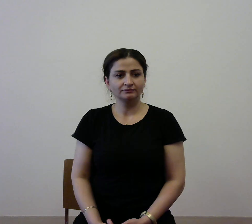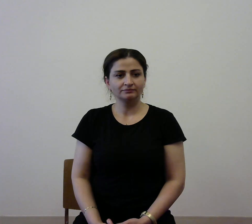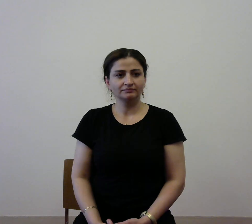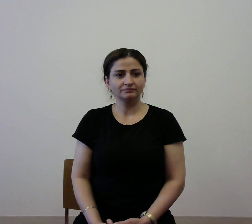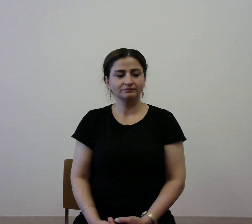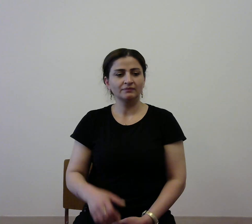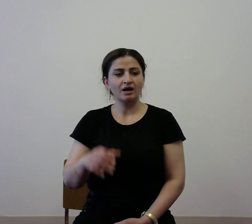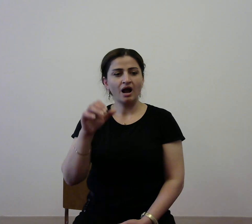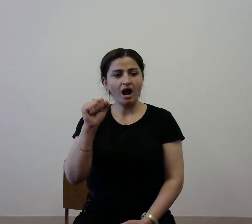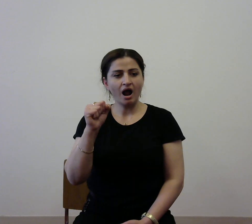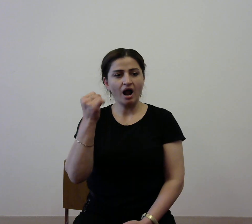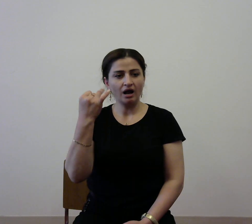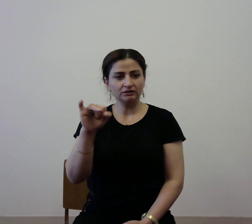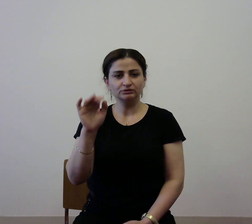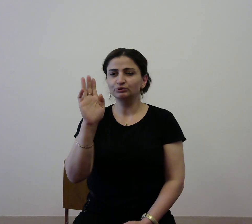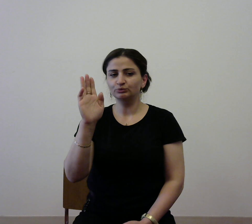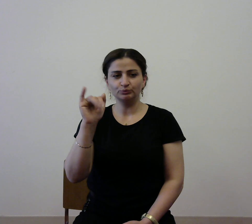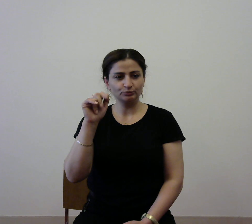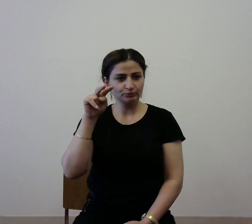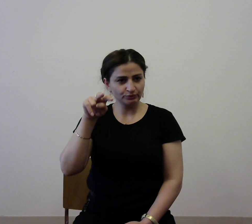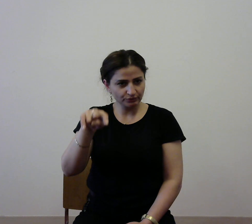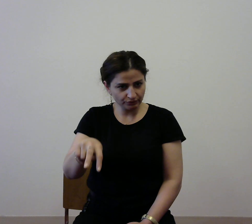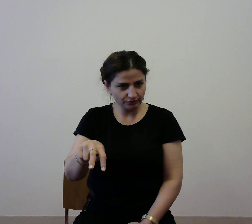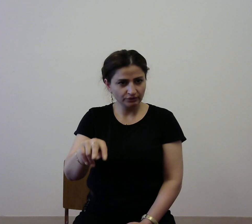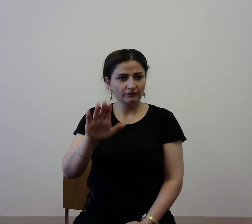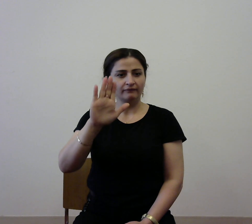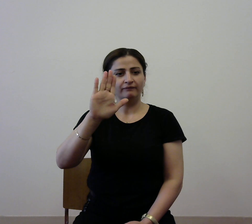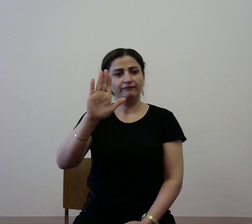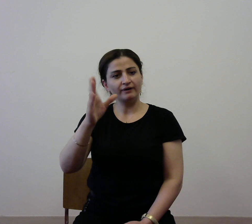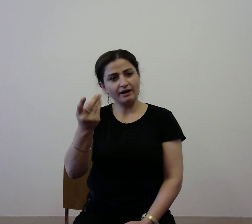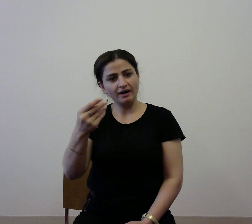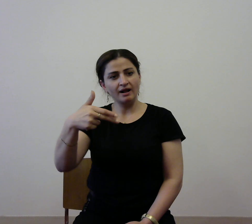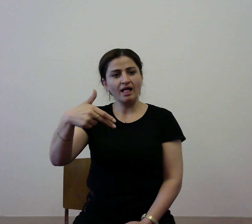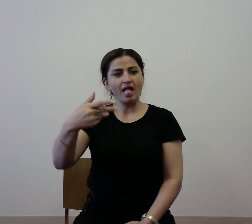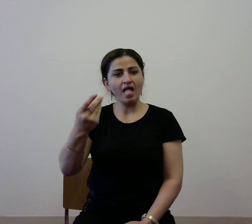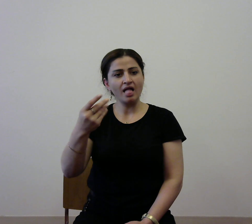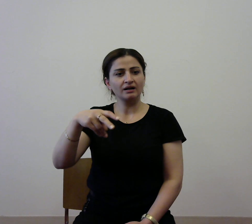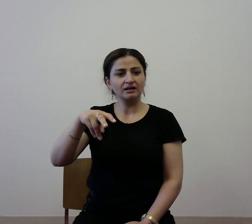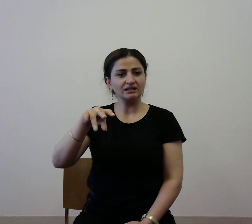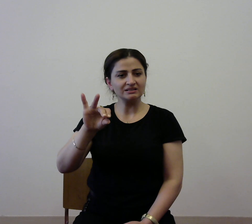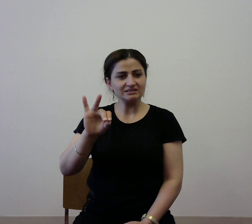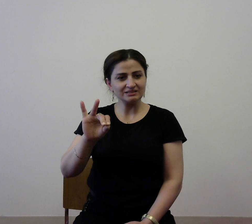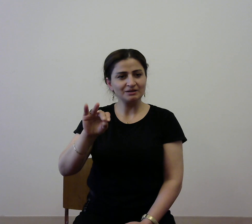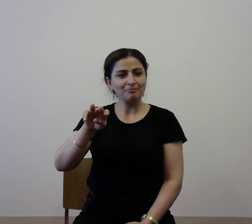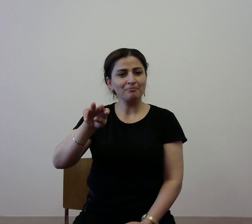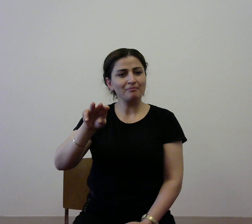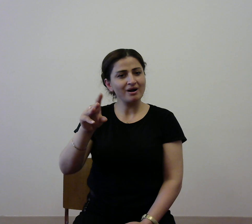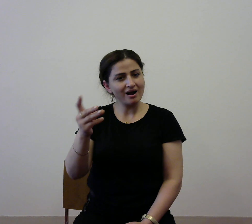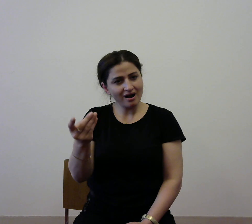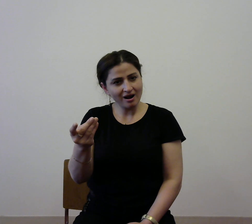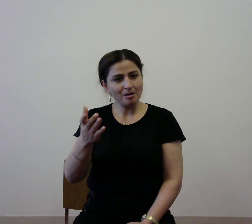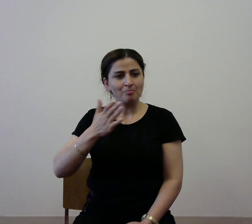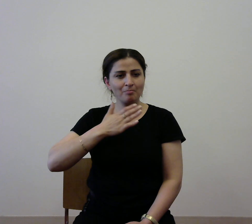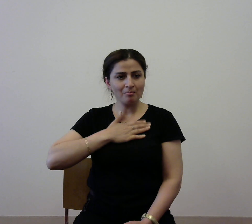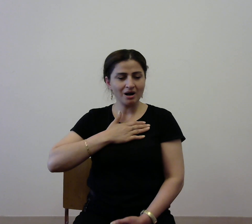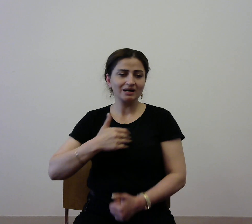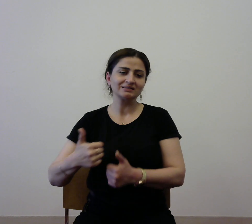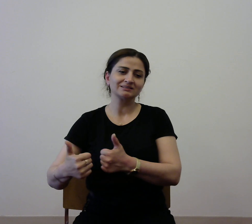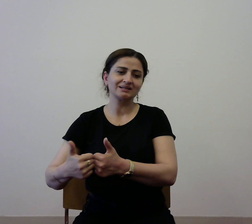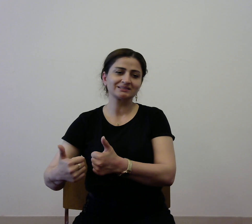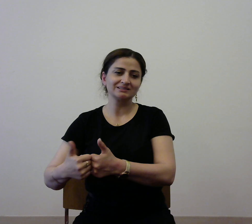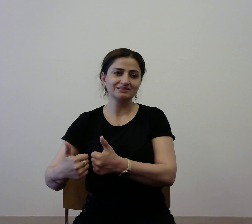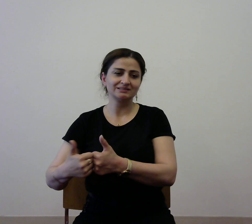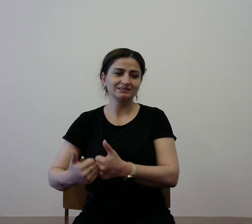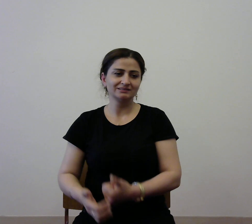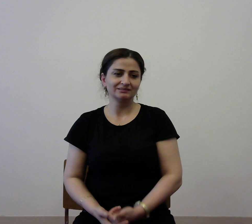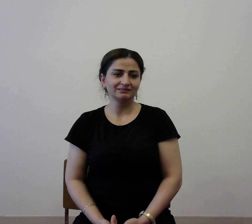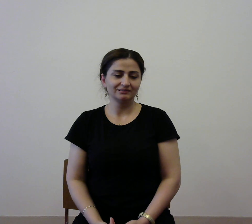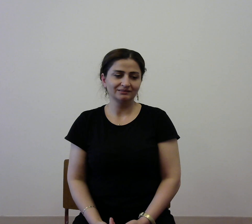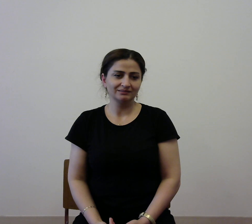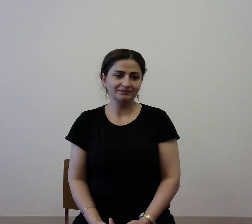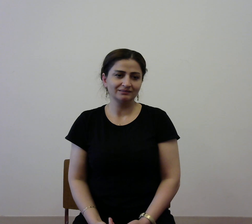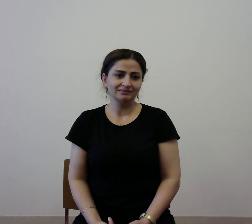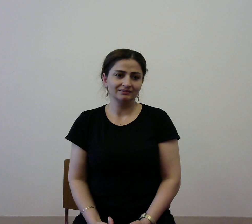Aygül və Həlimə mənim qonşularımdır